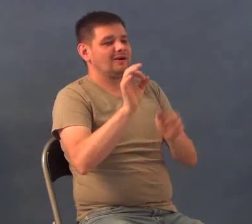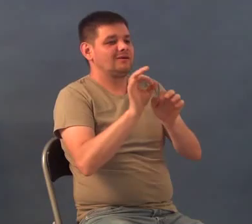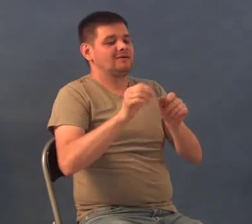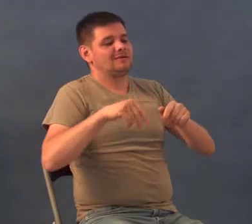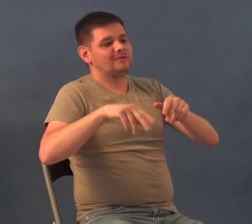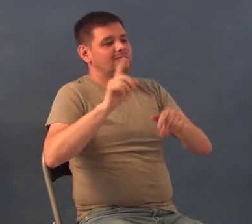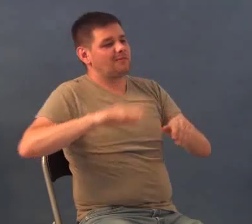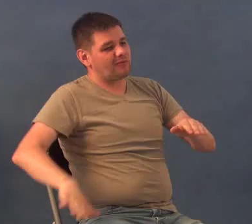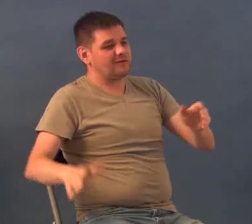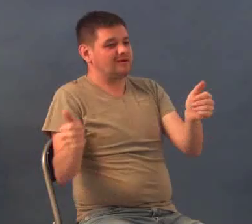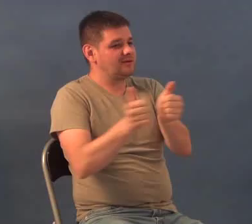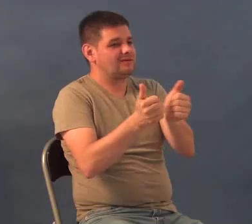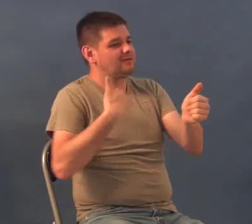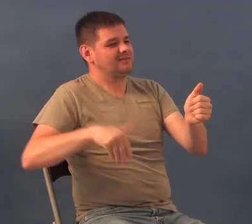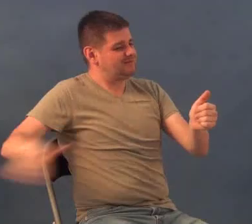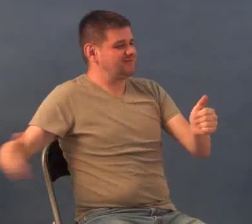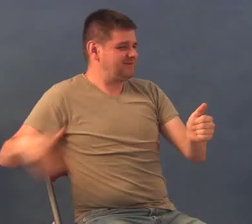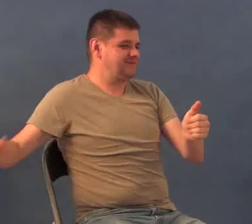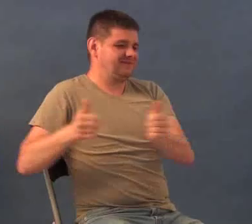Mały chłopiec podchodzi do niego, ale Chaplin nie chce go przy sobie, odgania go.